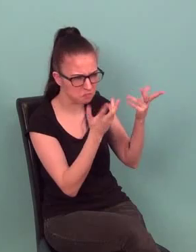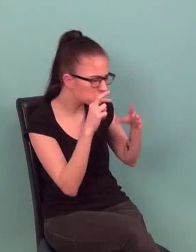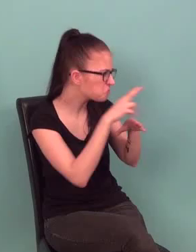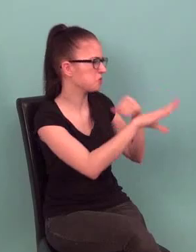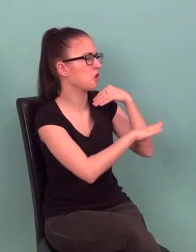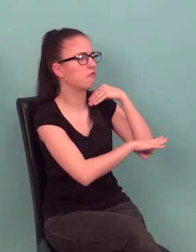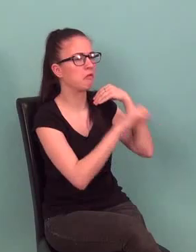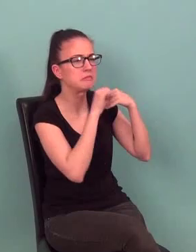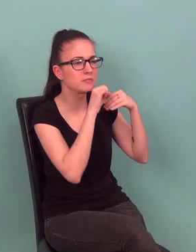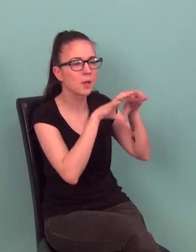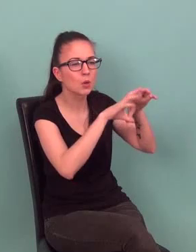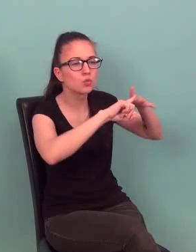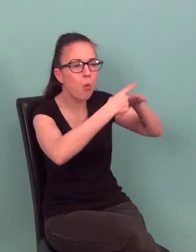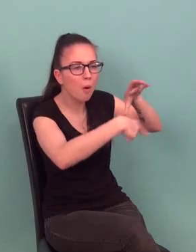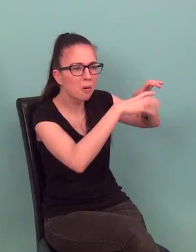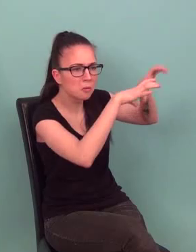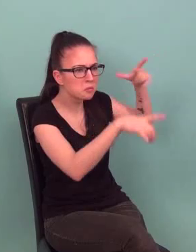Leży stare, powalone drzewo, puste w środku.